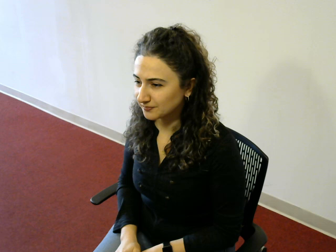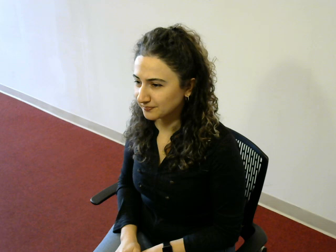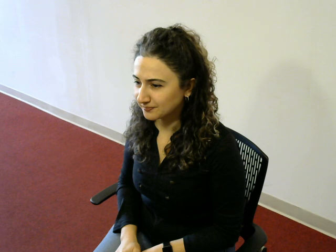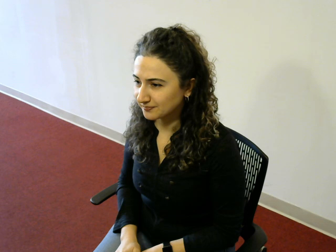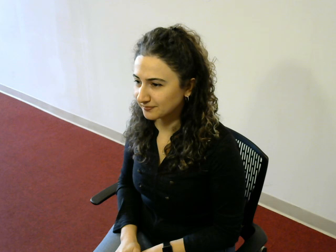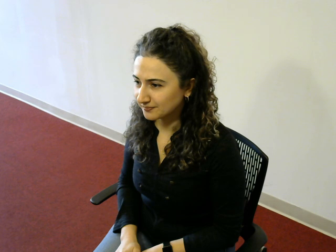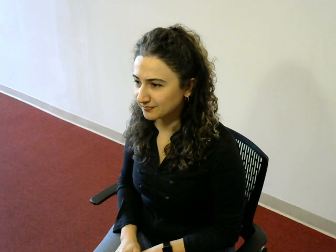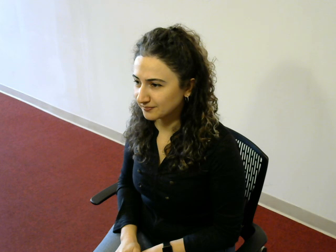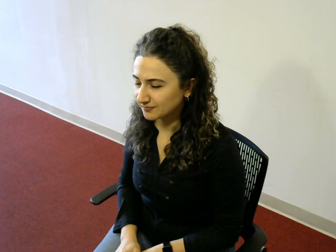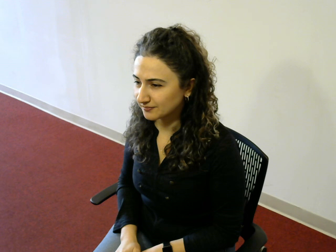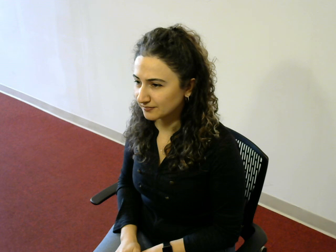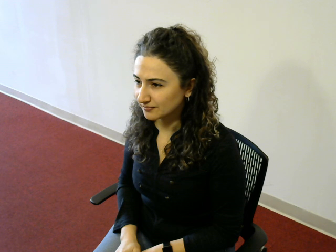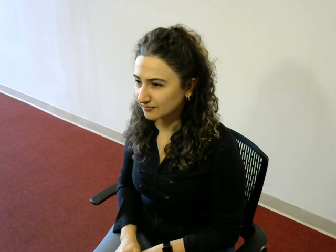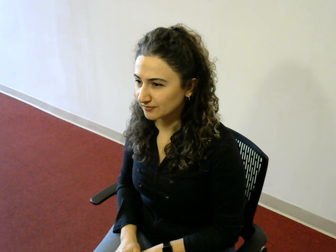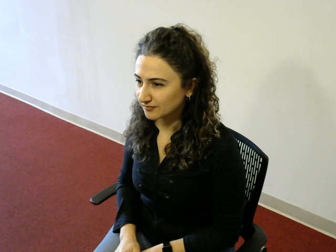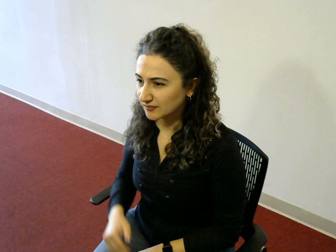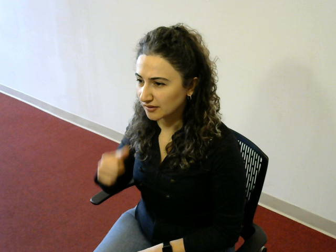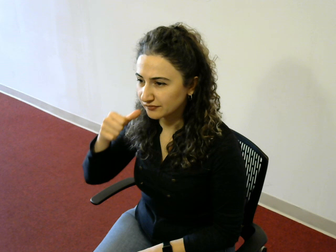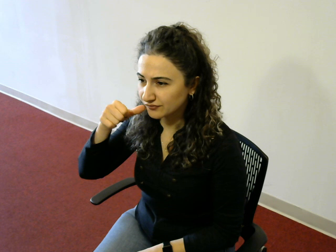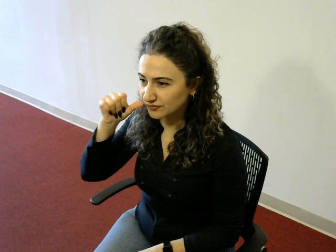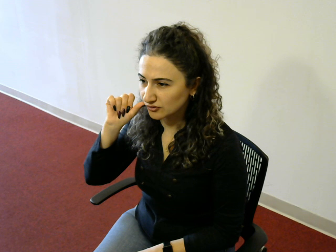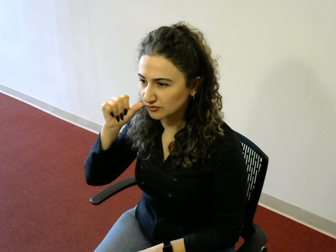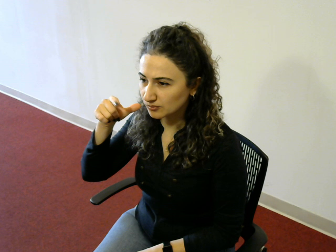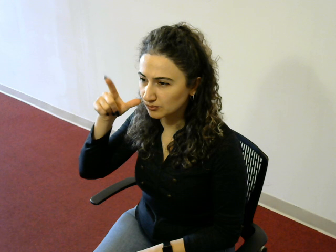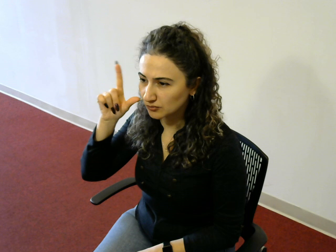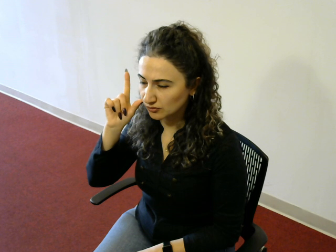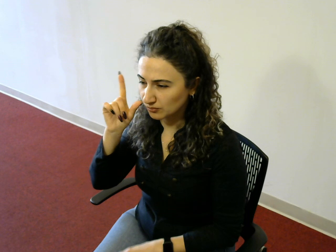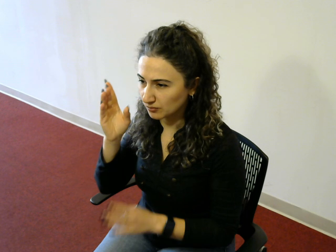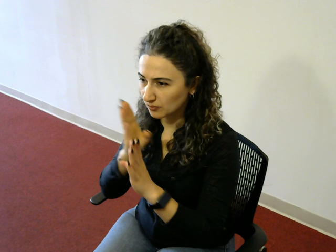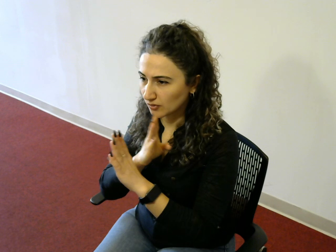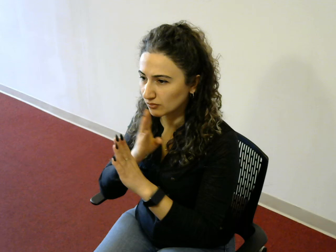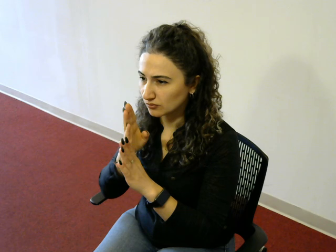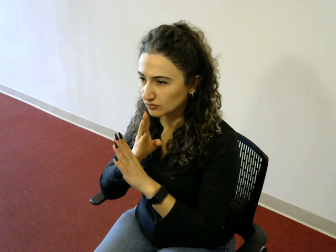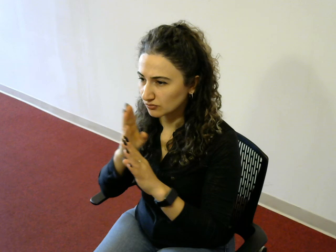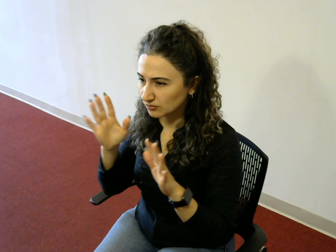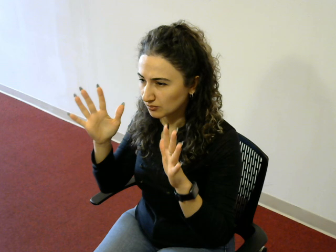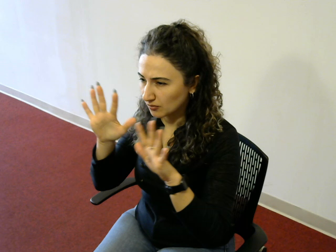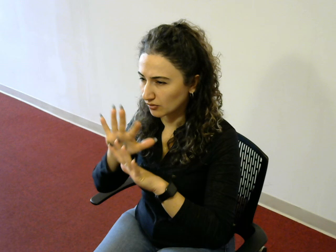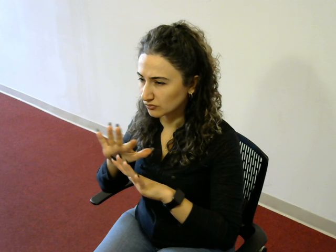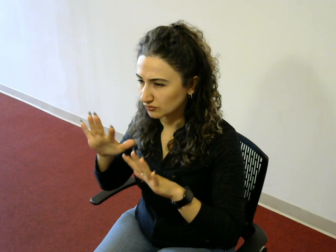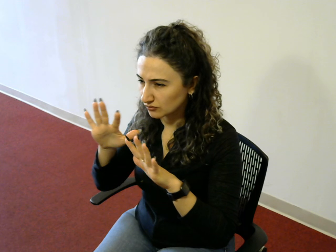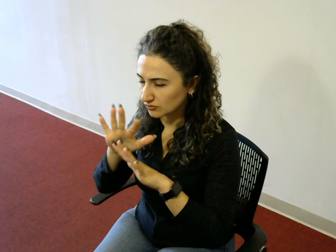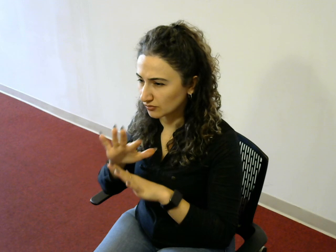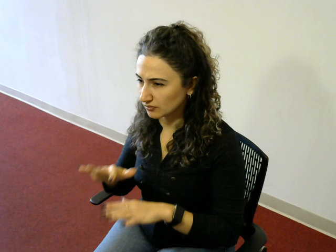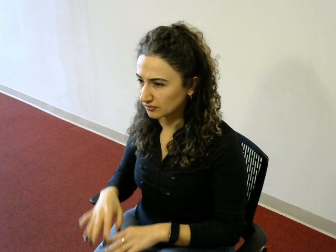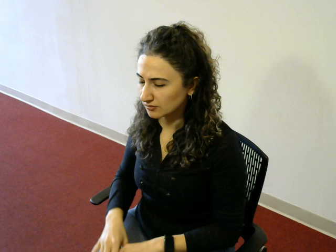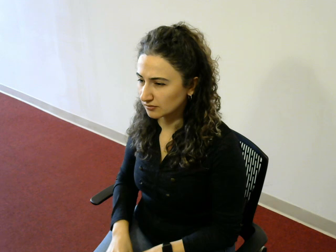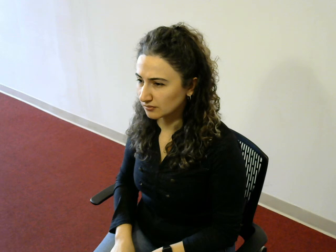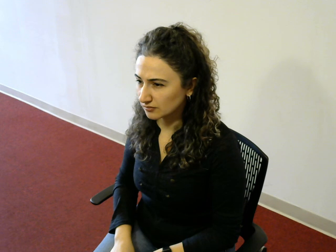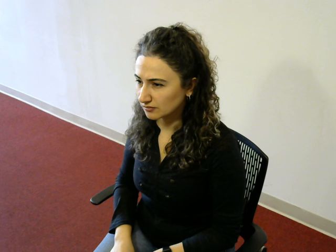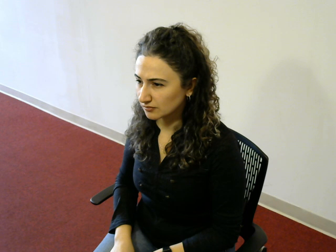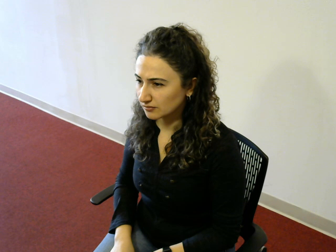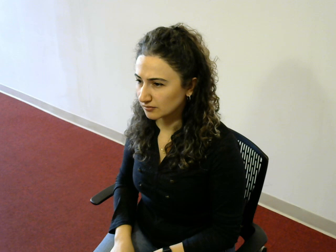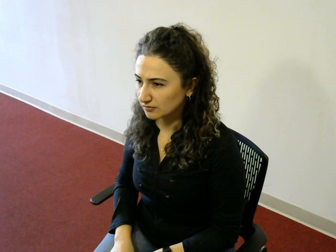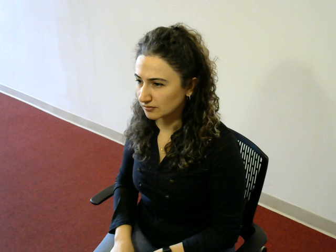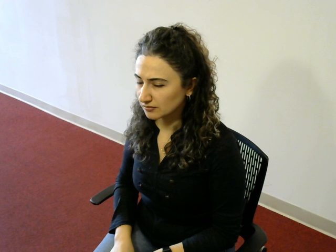Srağagün hava dumanlı idi